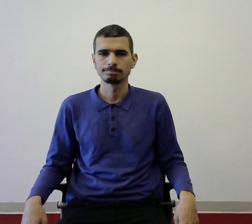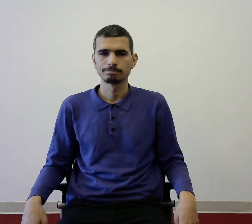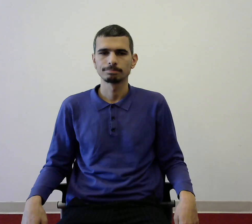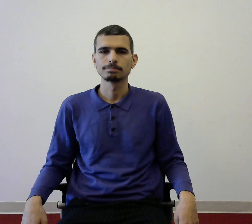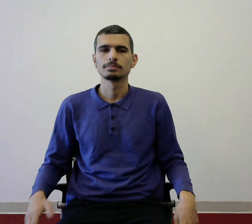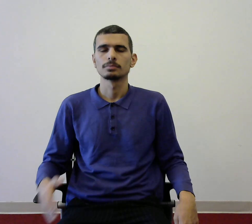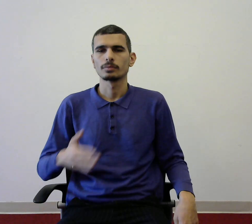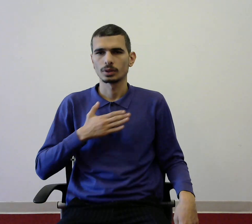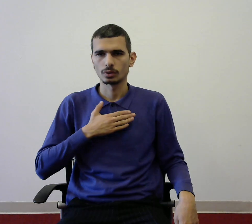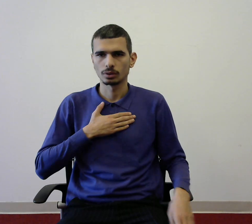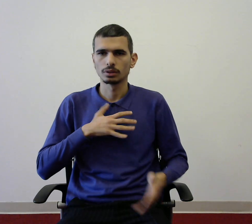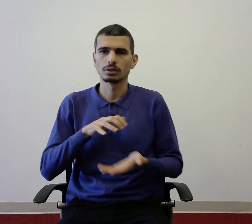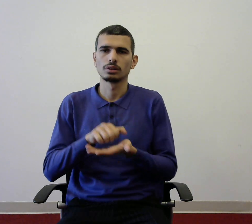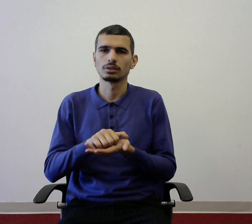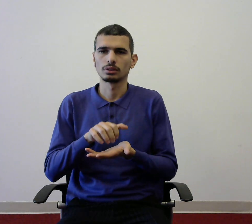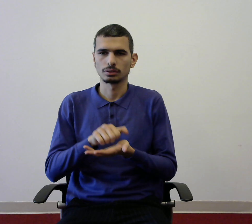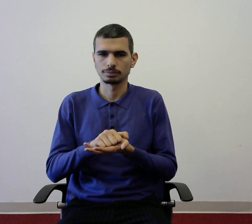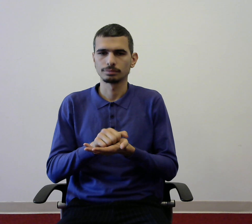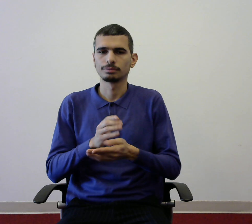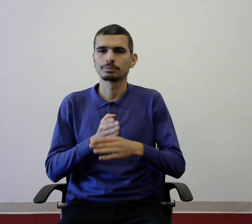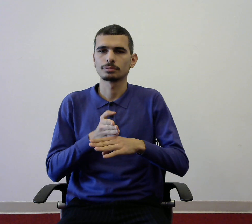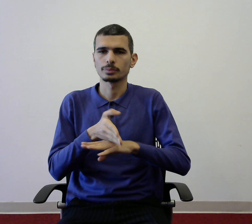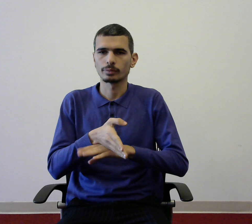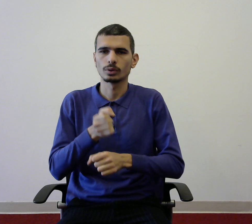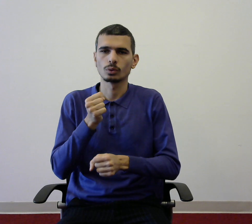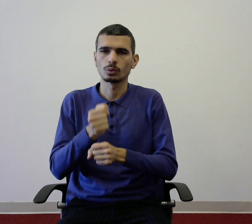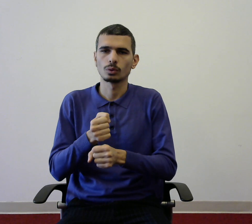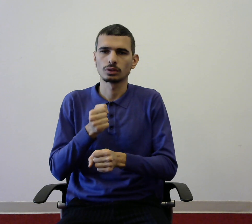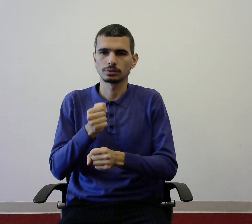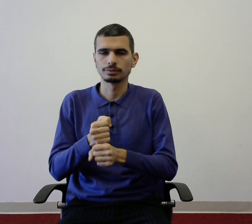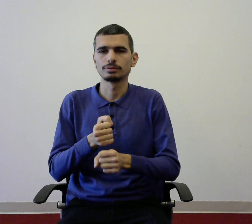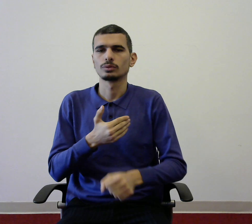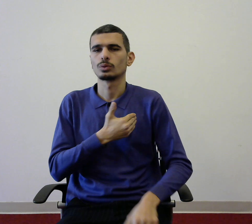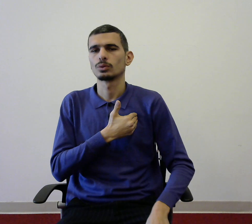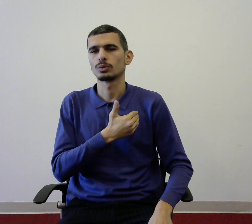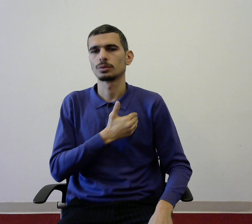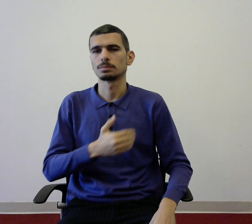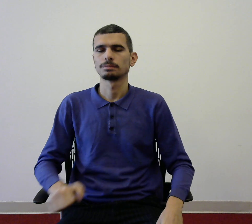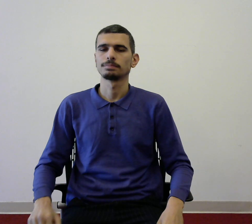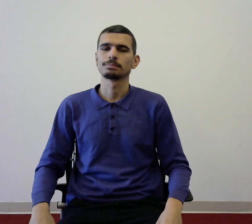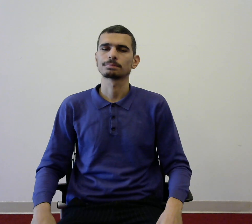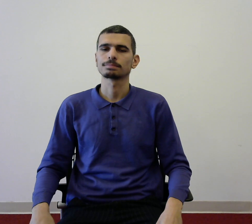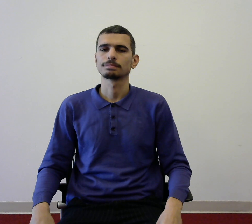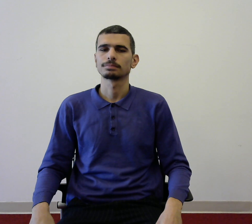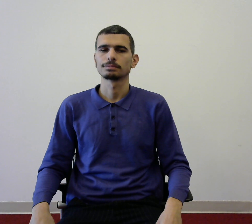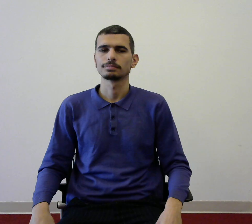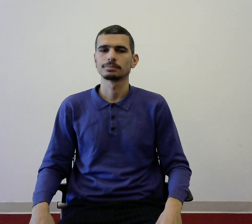Mən məşğulluğa müraciət etmək istəyirəm